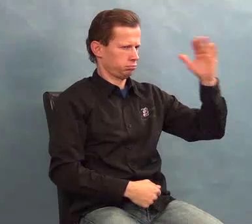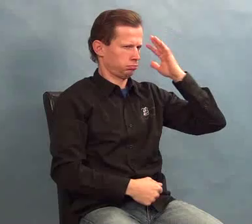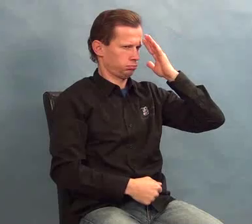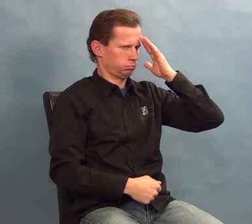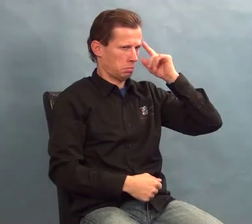Chyba...